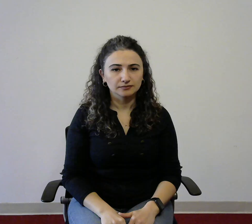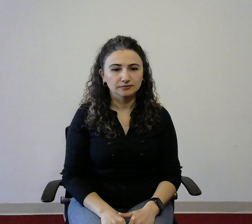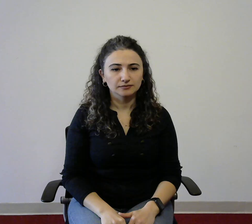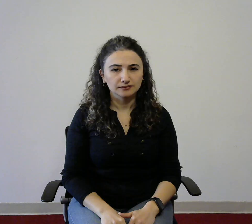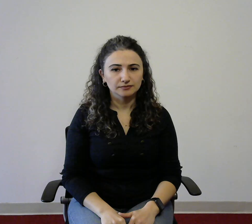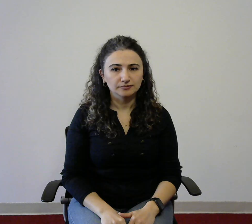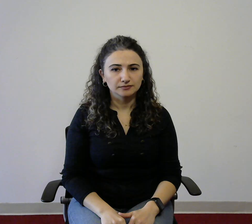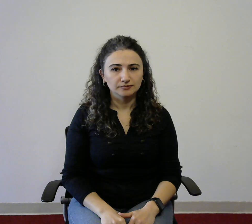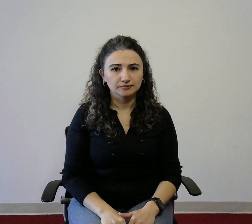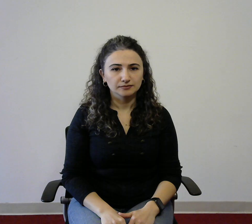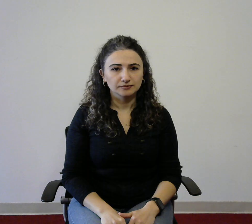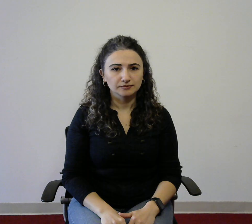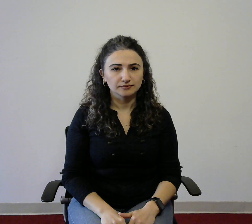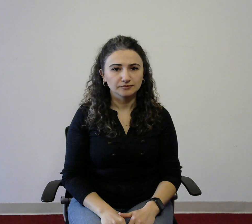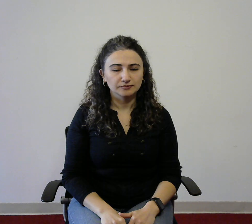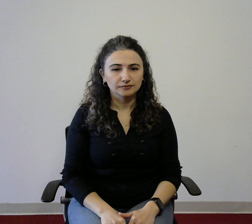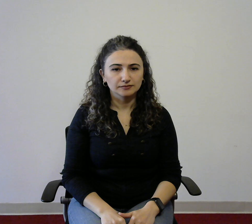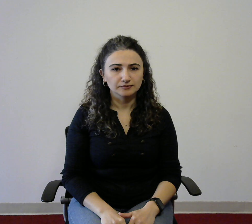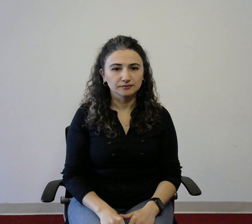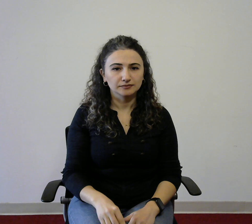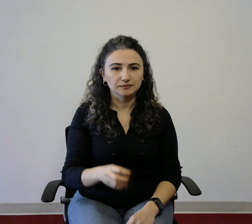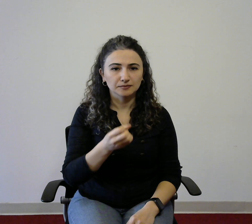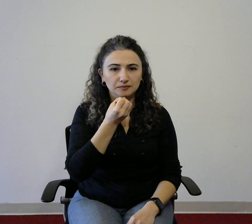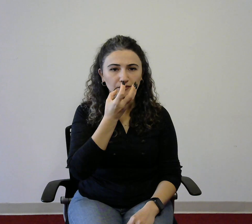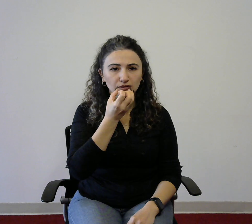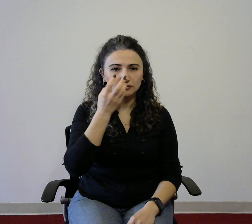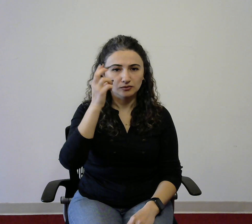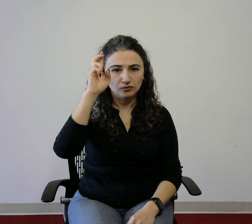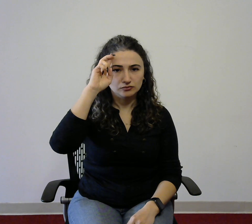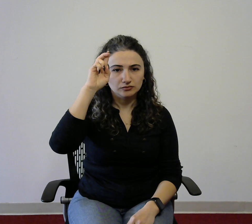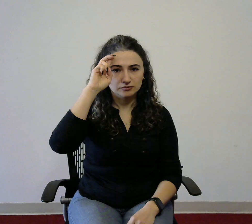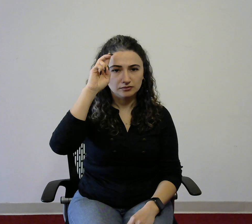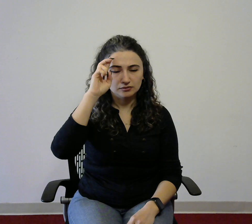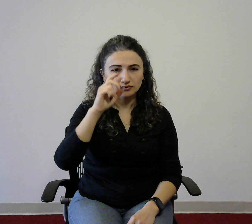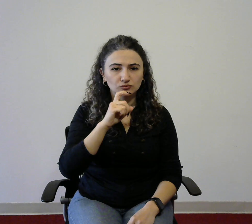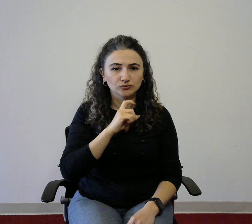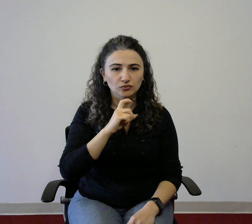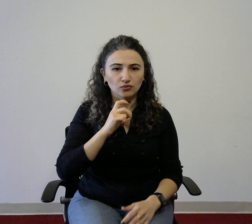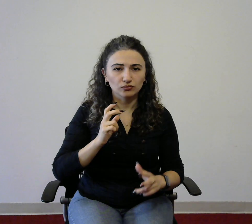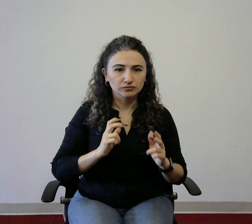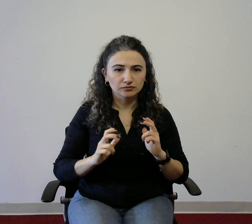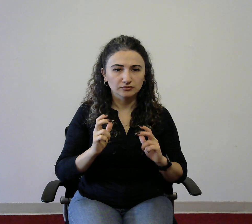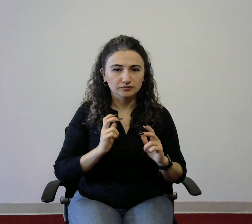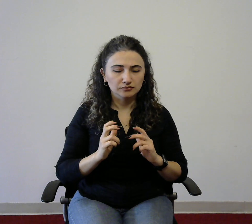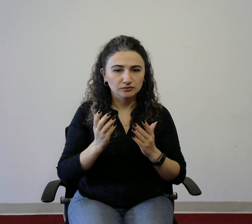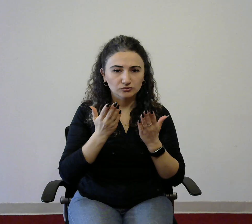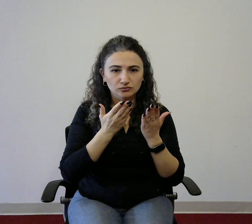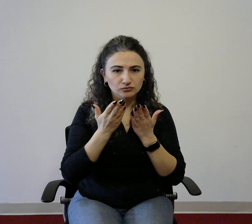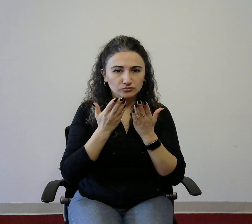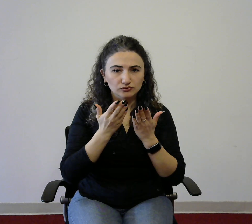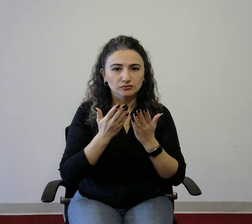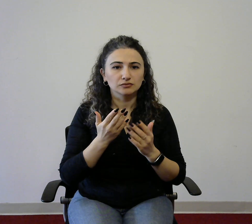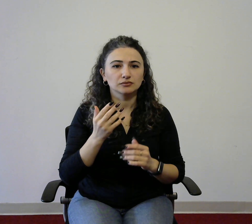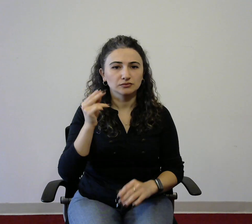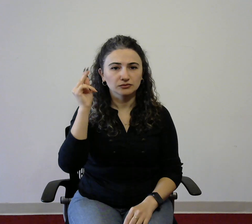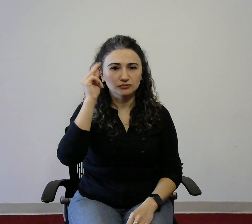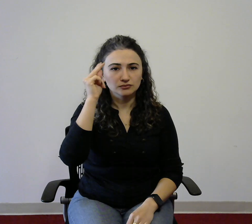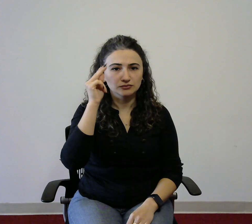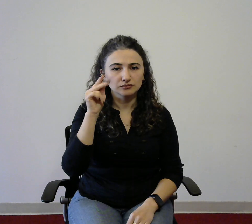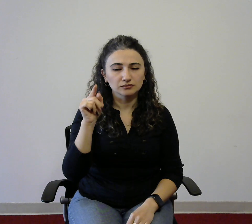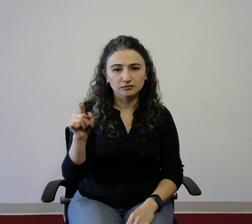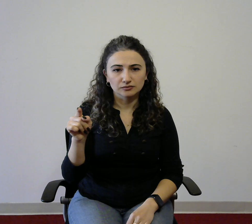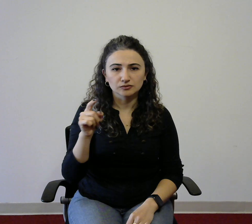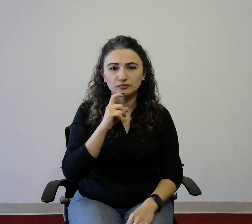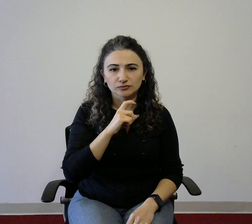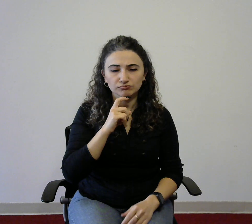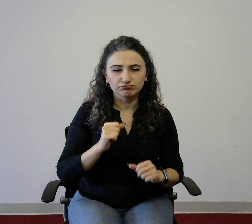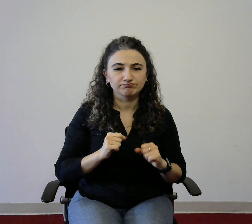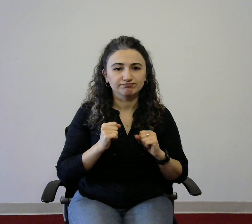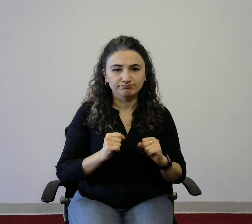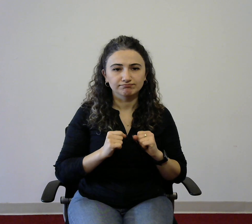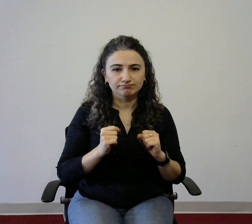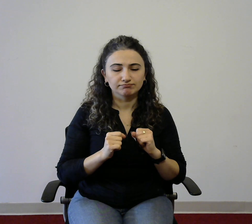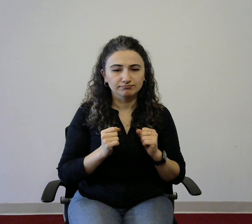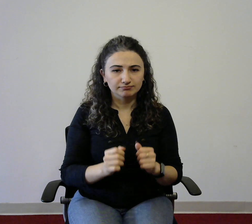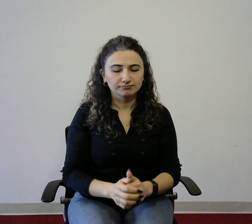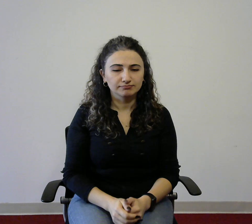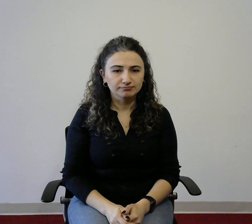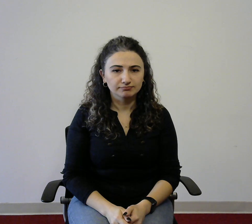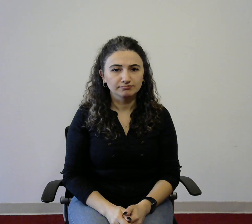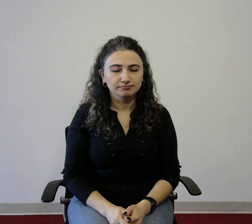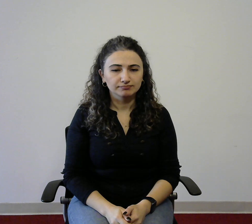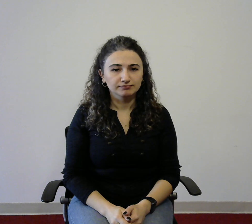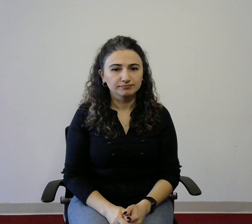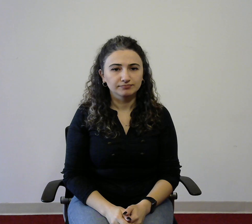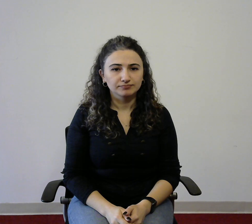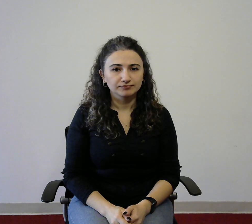Bakı Dövlət Universitetində oxuyan o tələbə çalışqandır